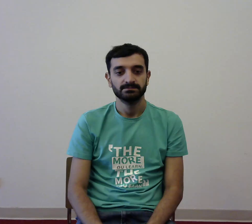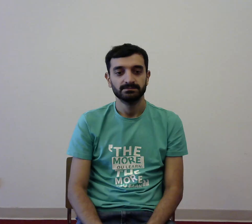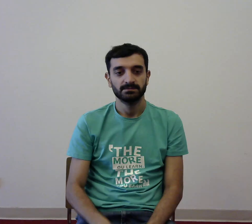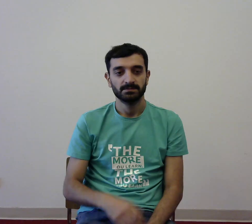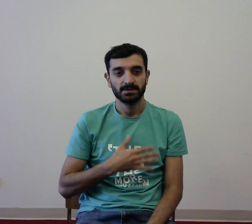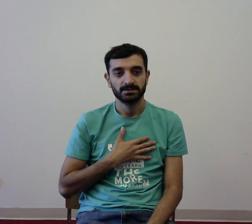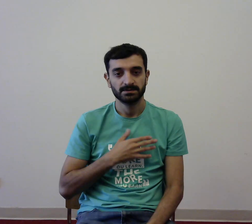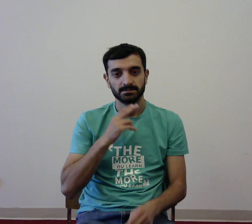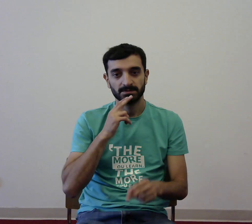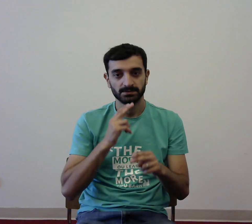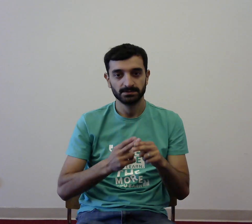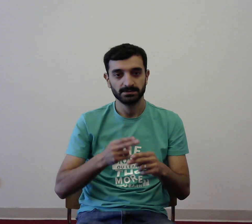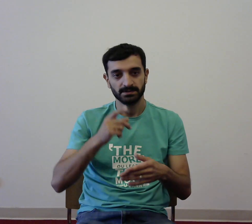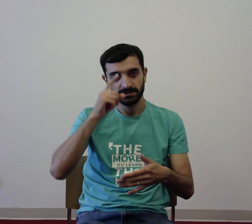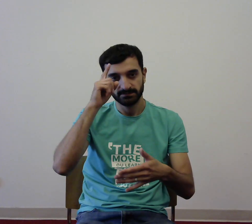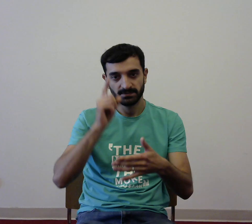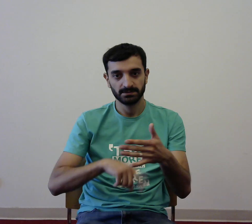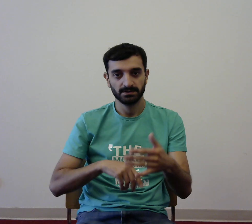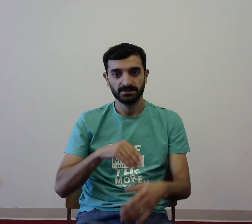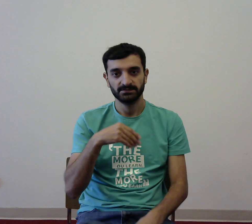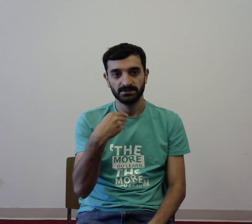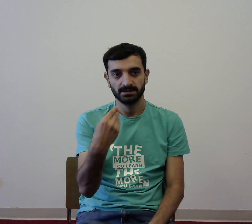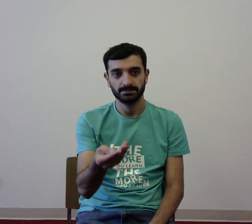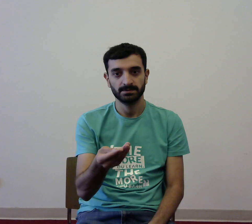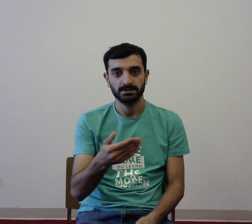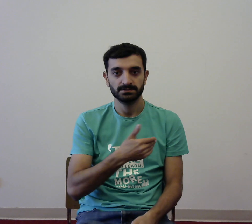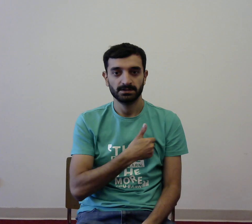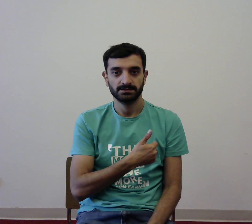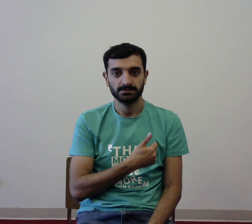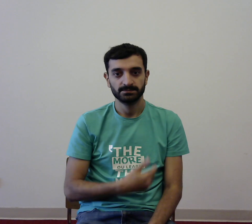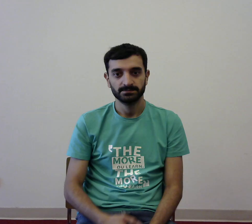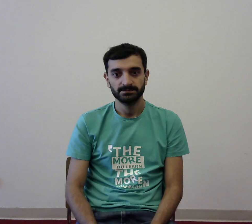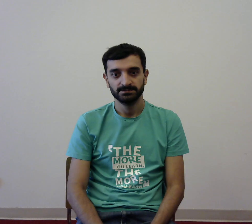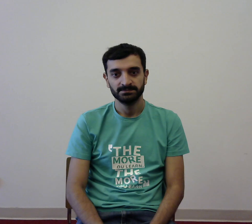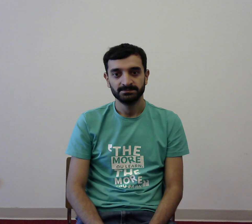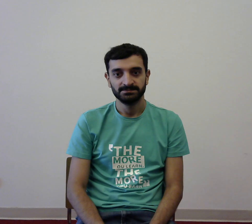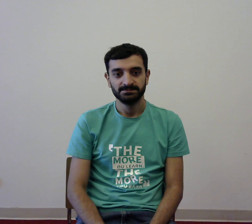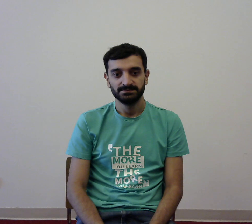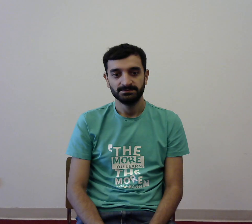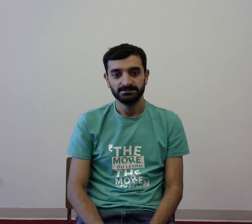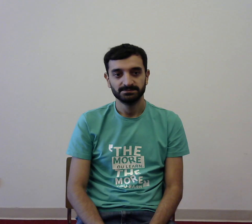Mən bacıma etibarnamə vermək istəyirəm